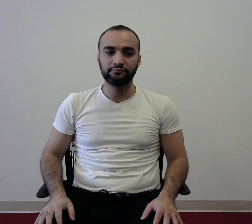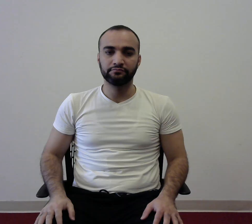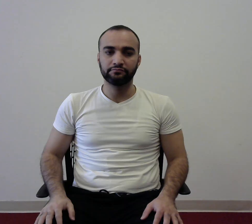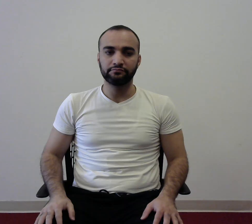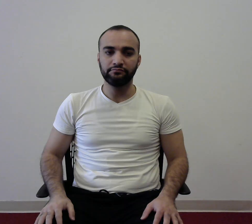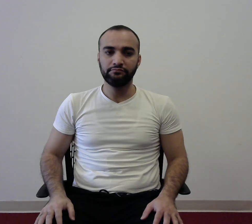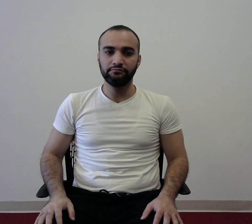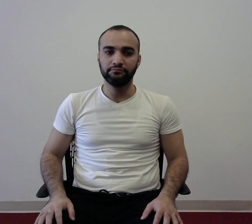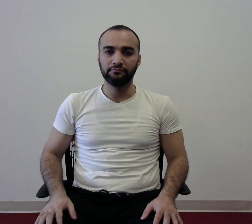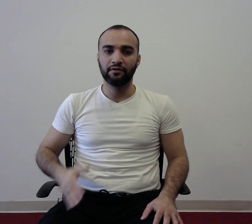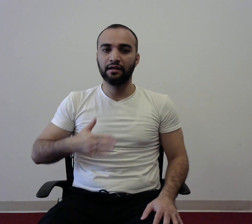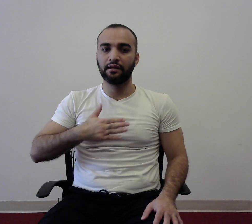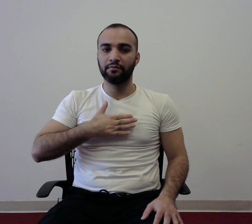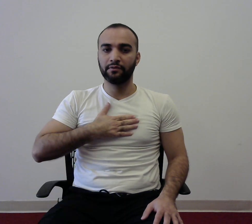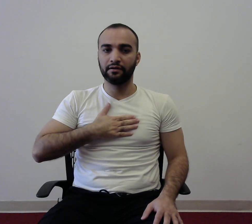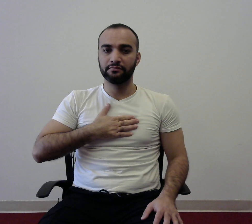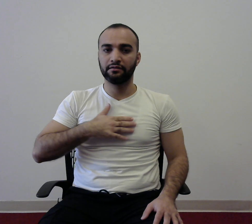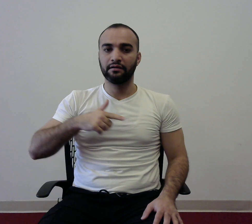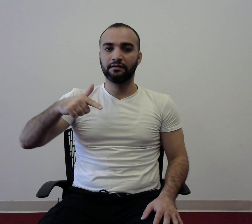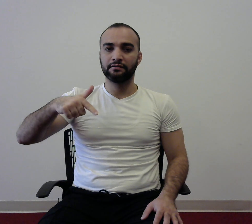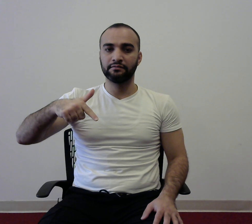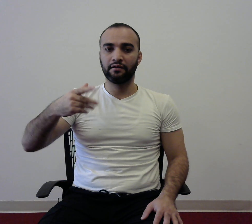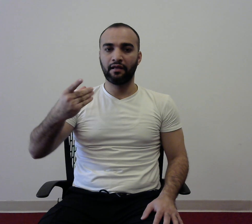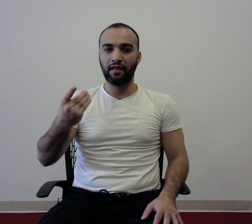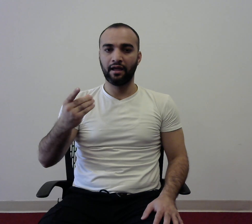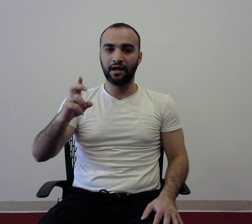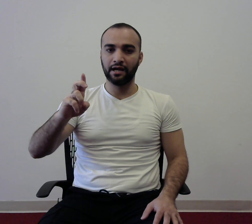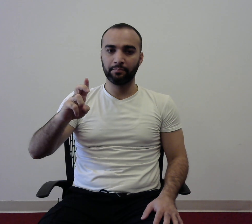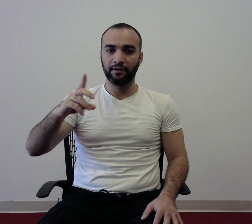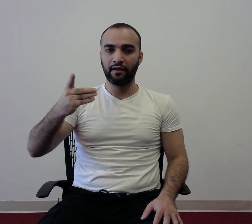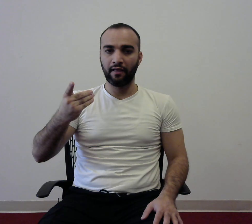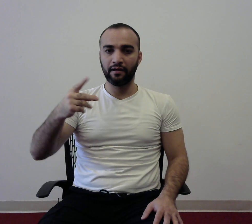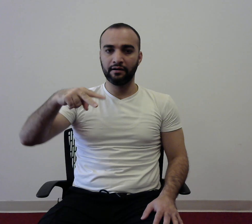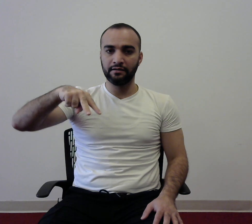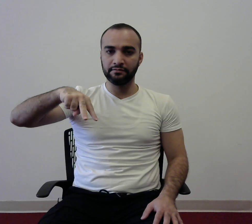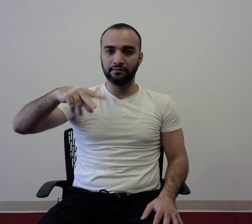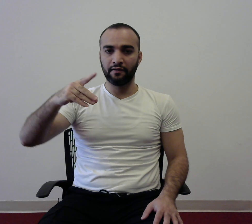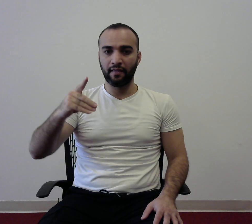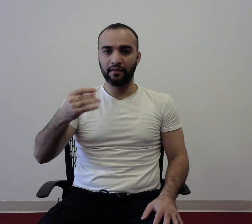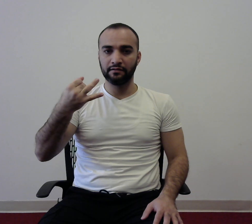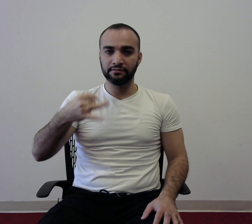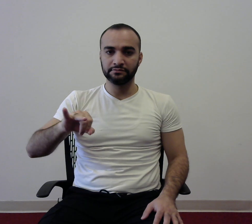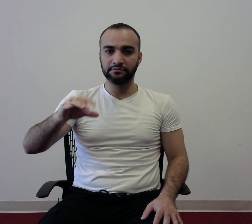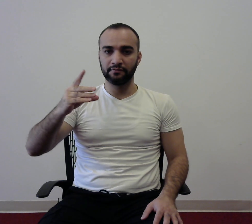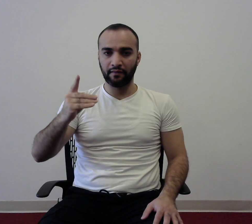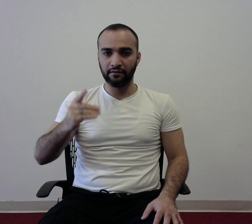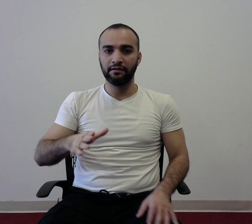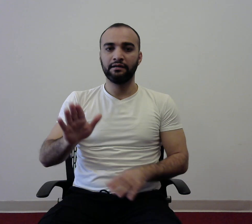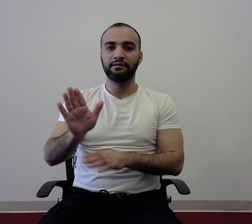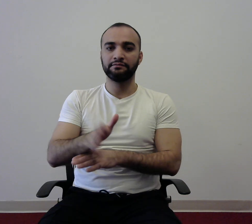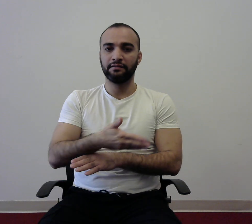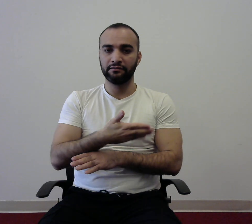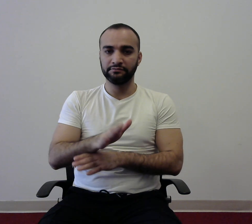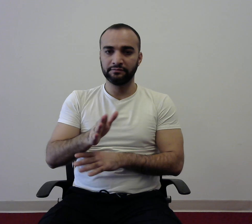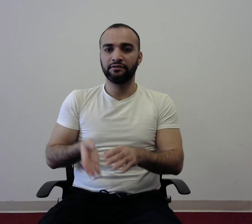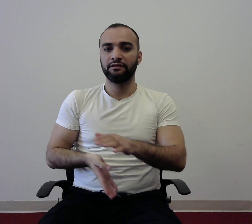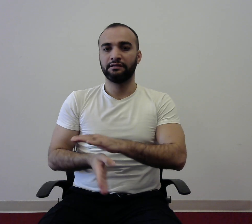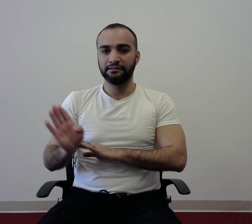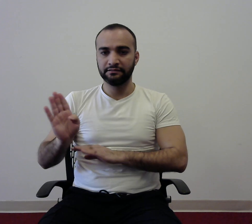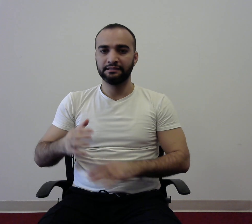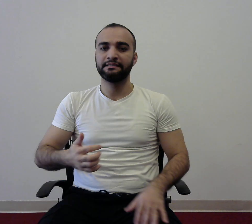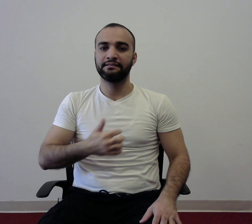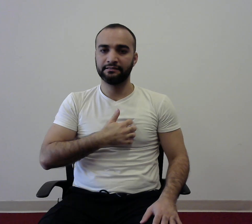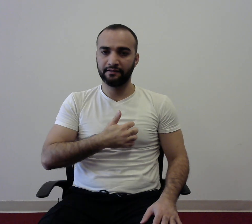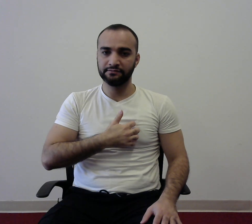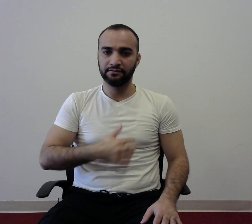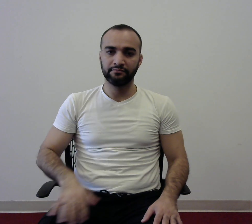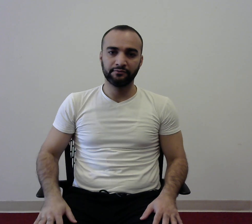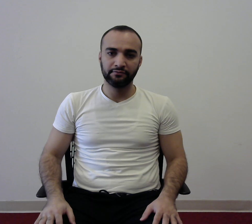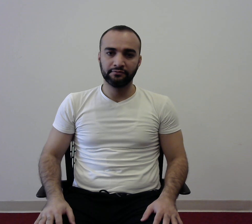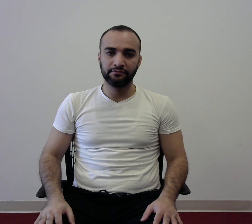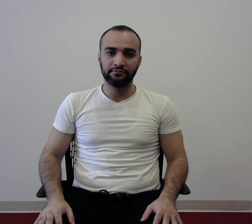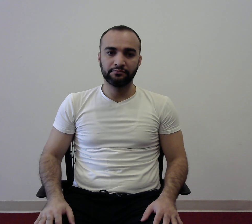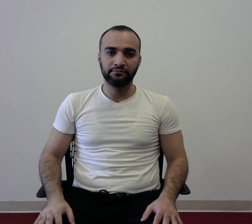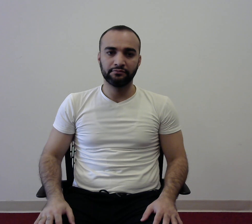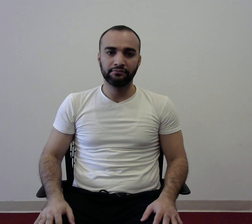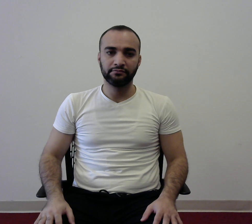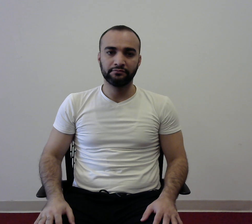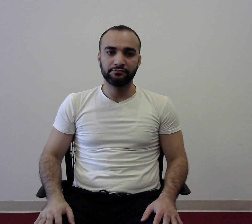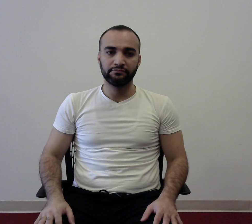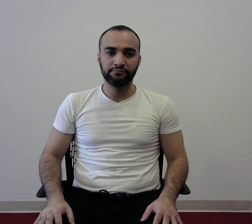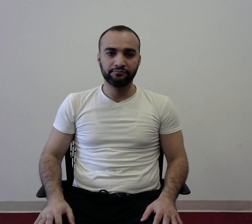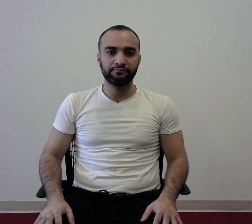Mən Qəbələyə gəzməyə getmək istəyirəm